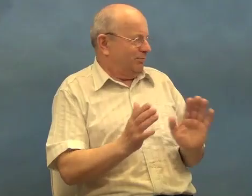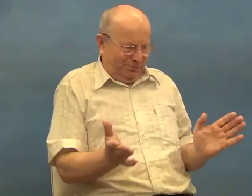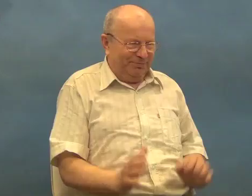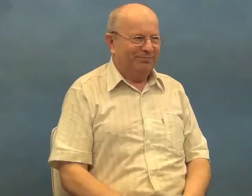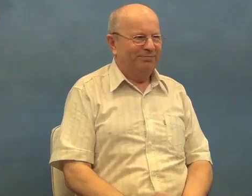Koniec.